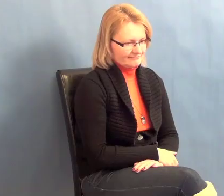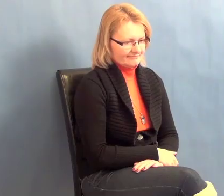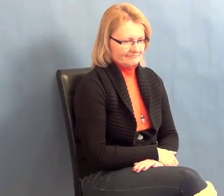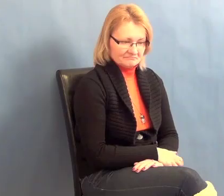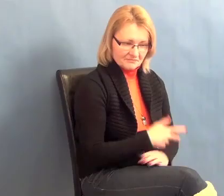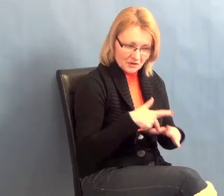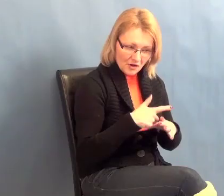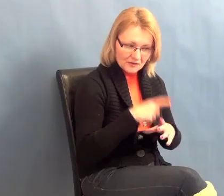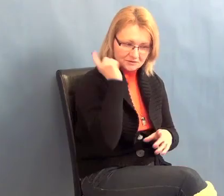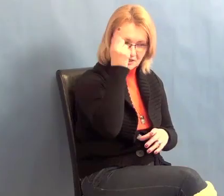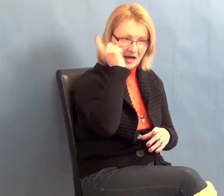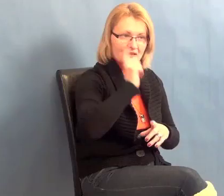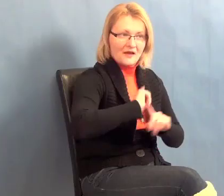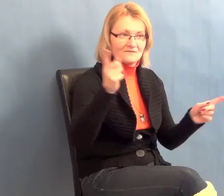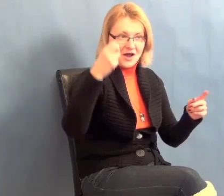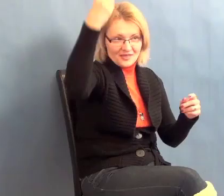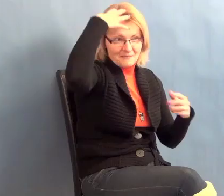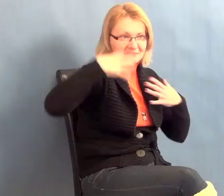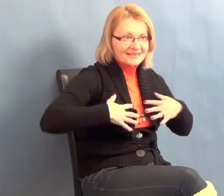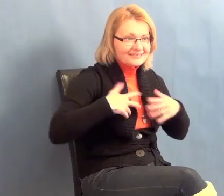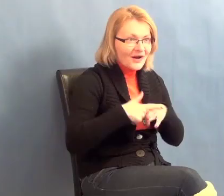Koń ma zakaz brania prysznica?